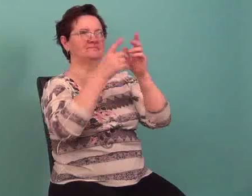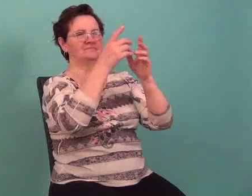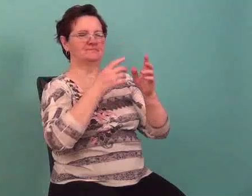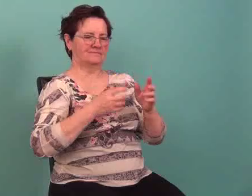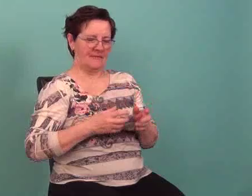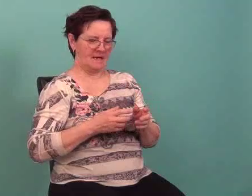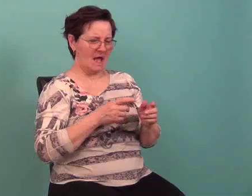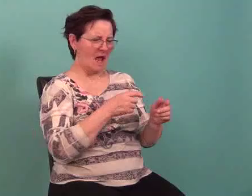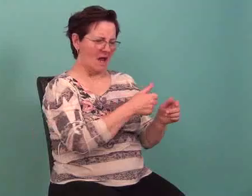Jeden kosz już jest pełny.